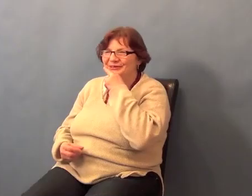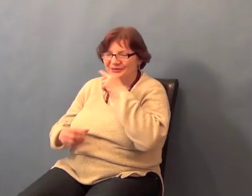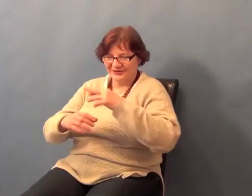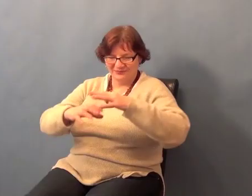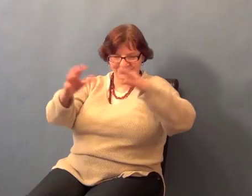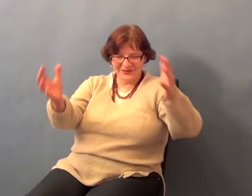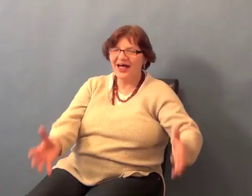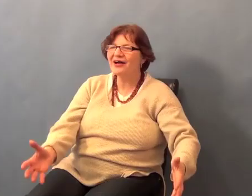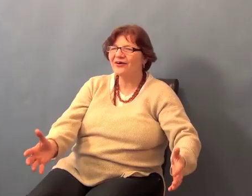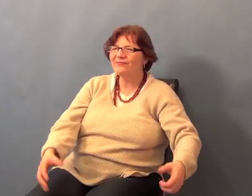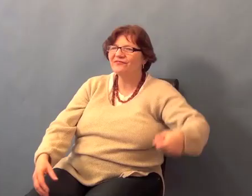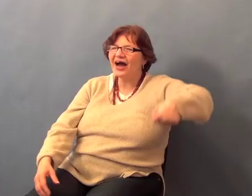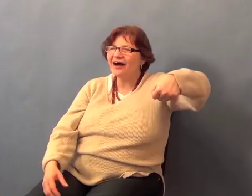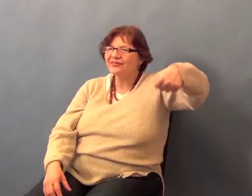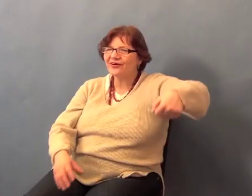Wielkie wiadro.